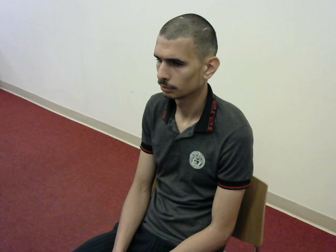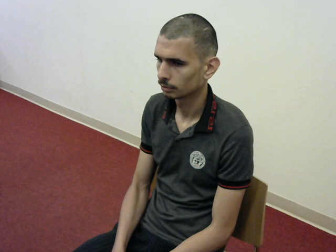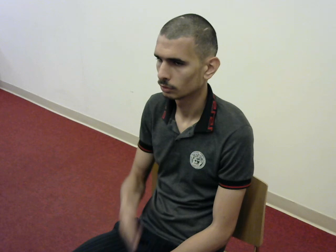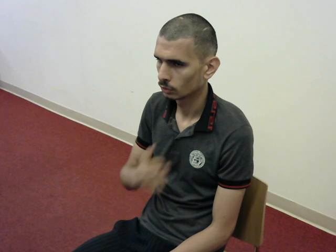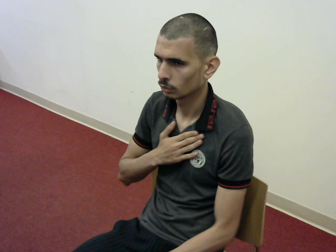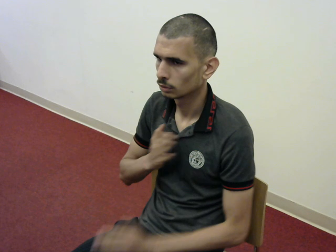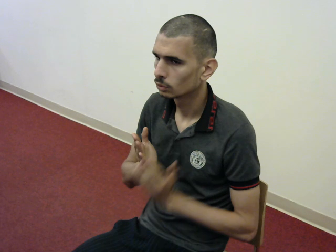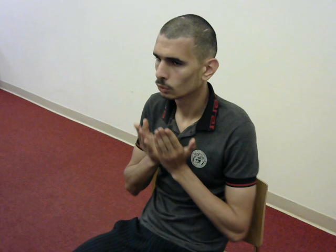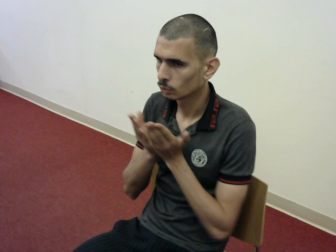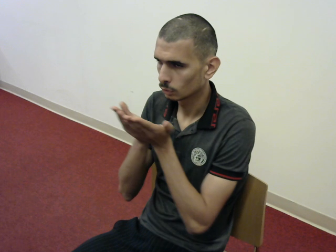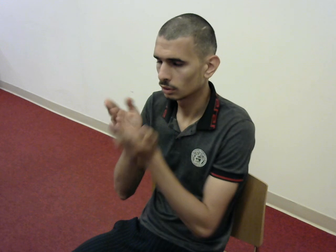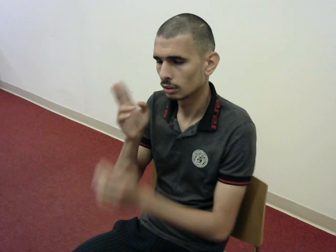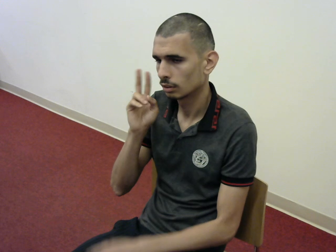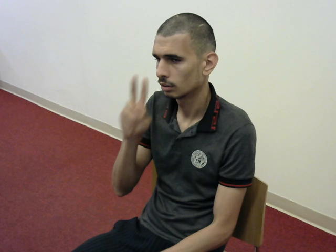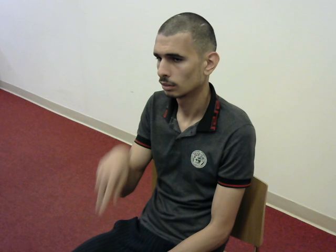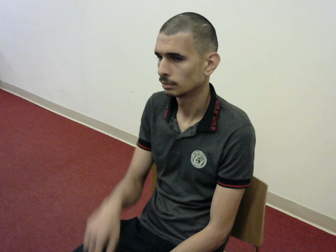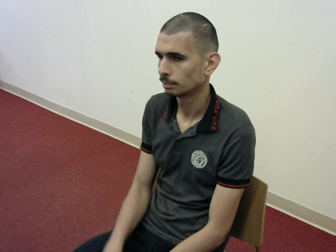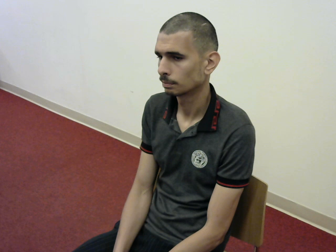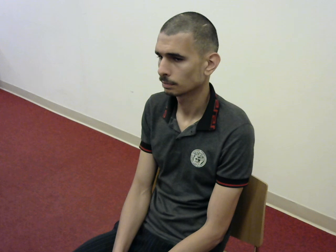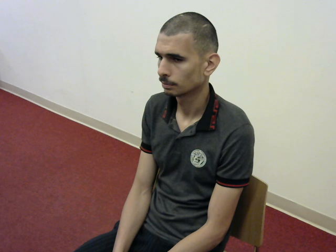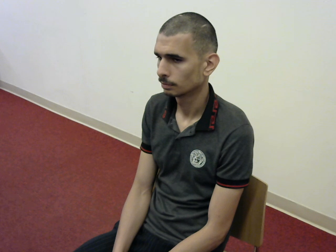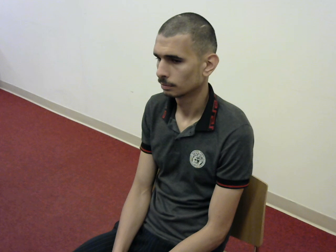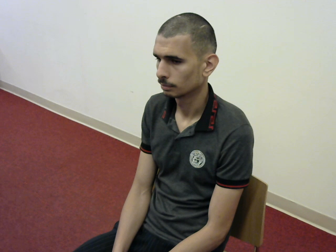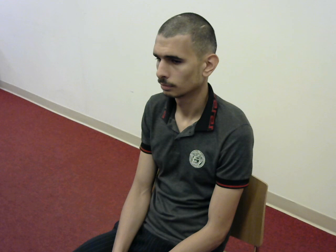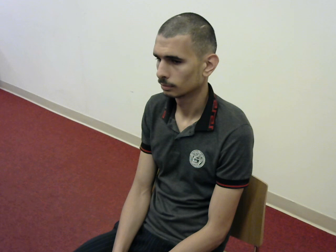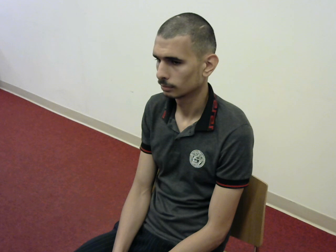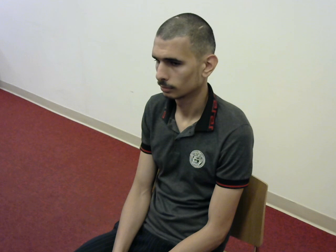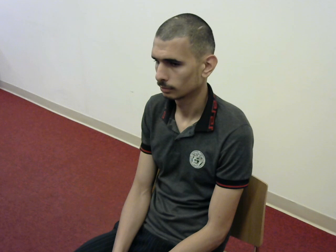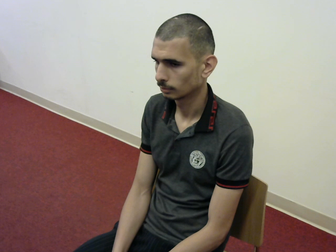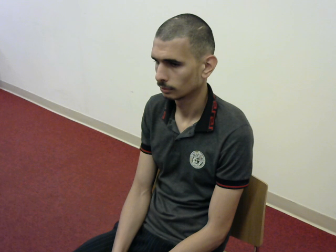Mən oxuya bilmirəm